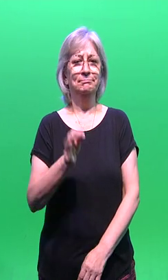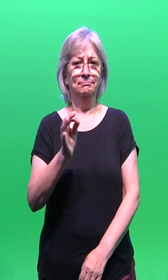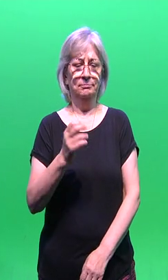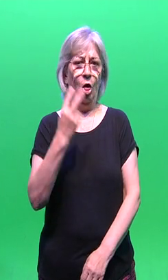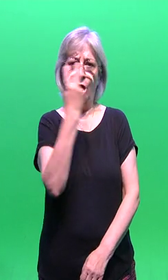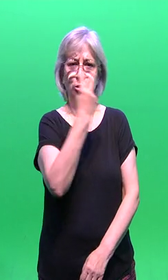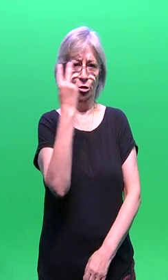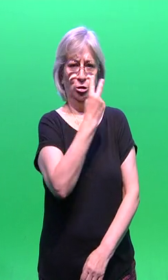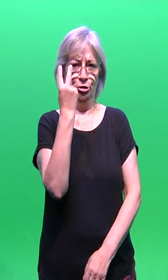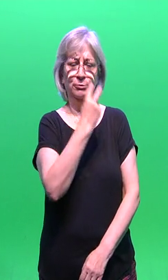Sí, els dos ulls.